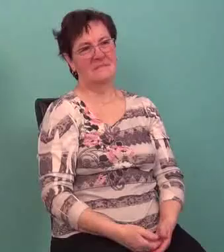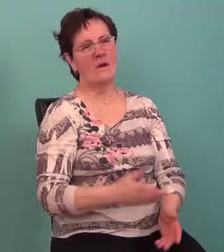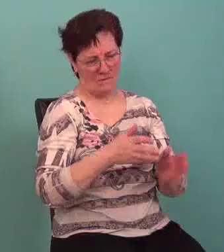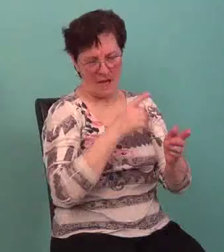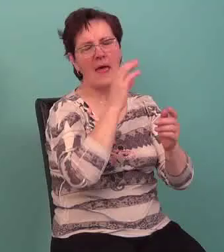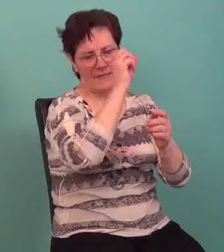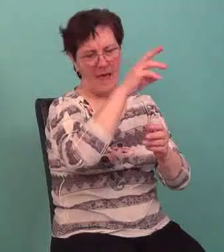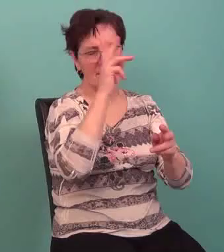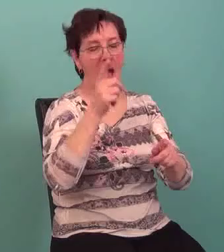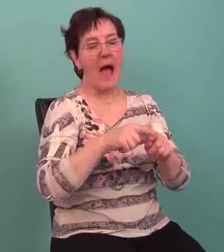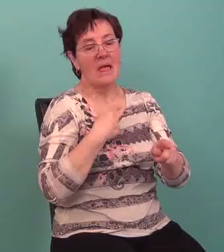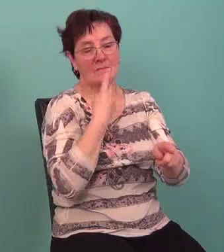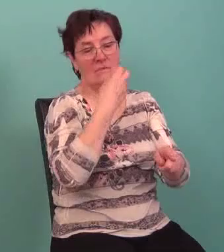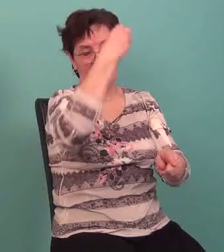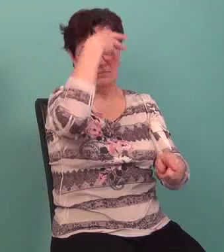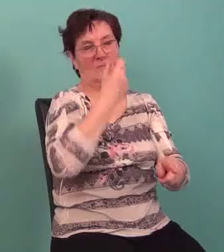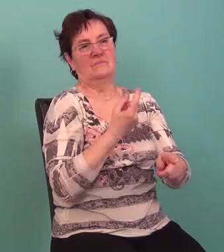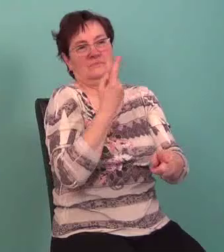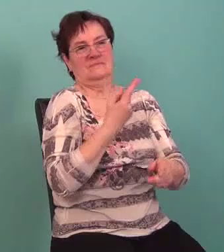Na ulicy tak, ale takiego znaku prysznica nie widziałam.